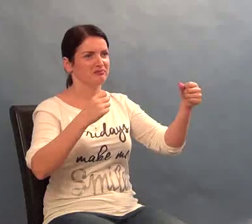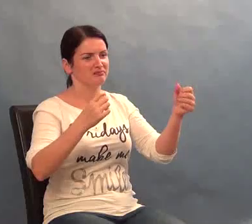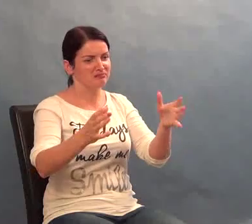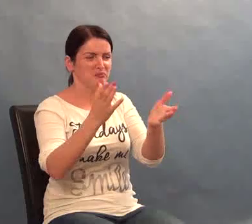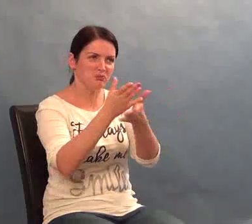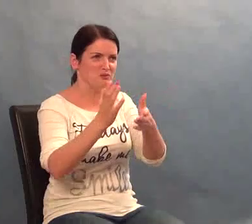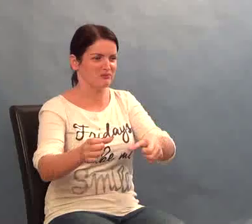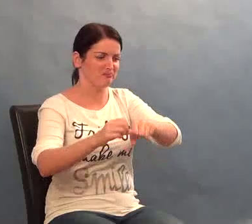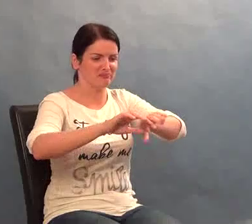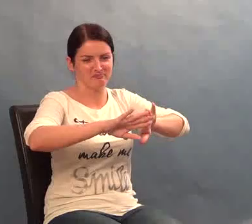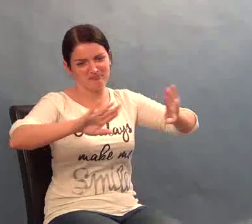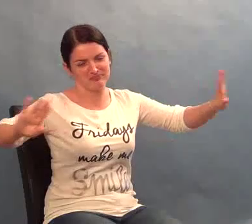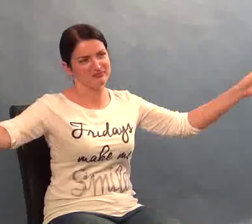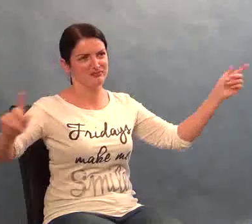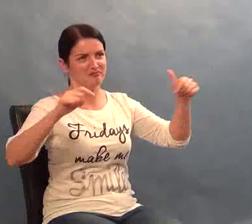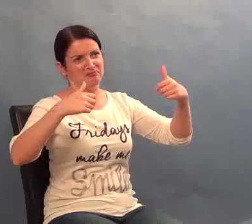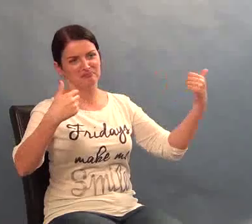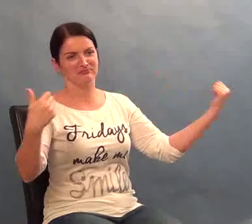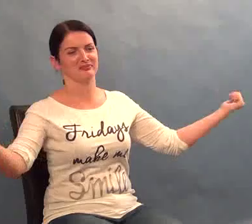Pomógł mu i rozeszli się w różne strony.